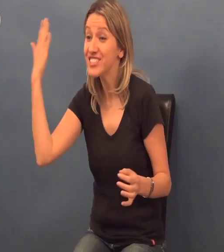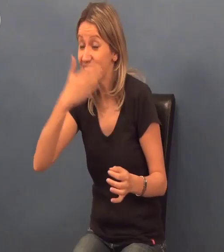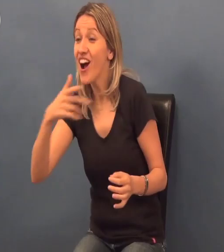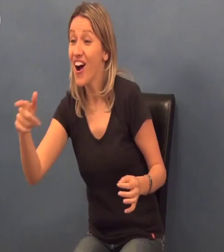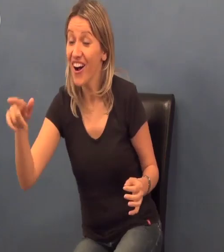Tak, tak.